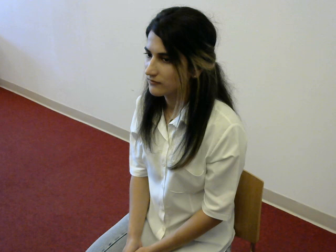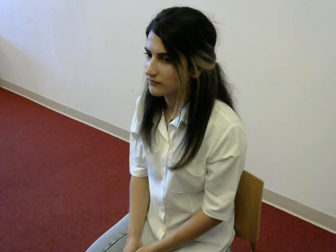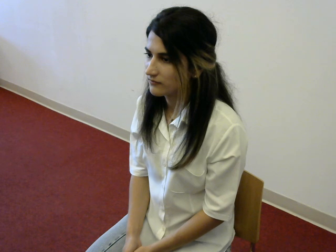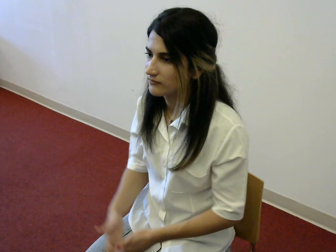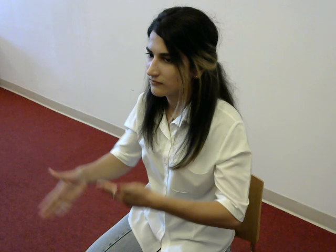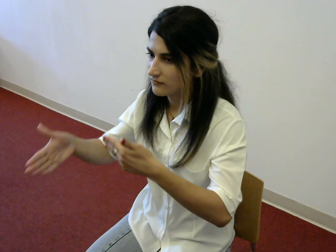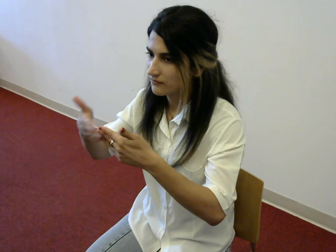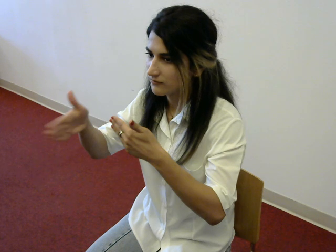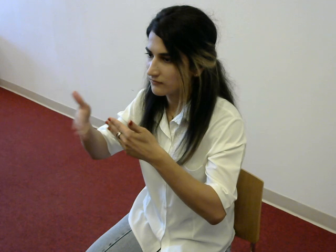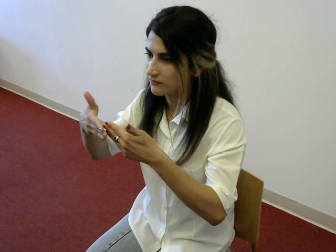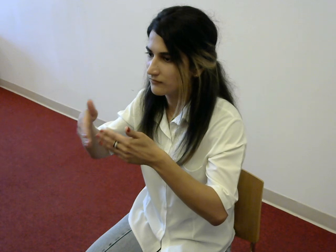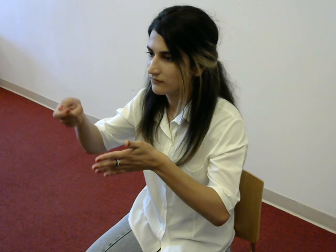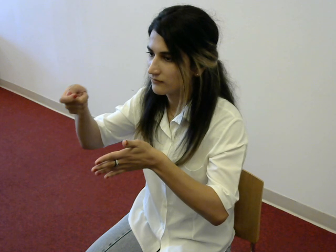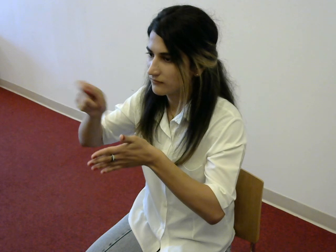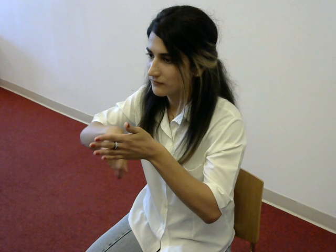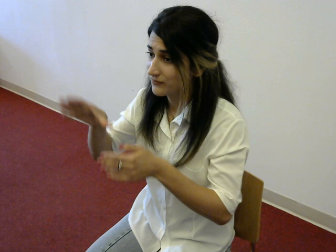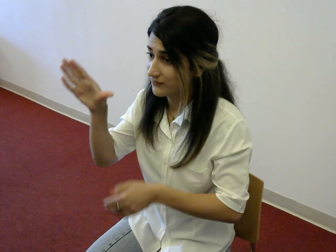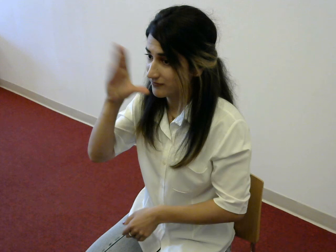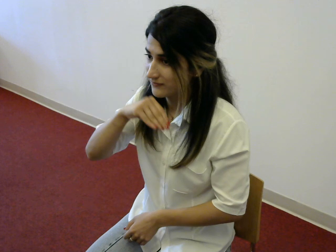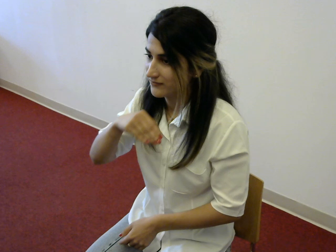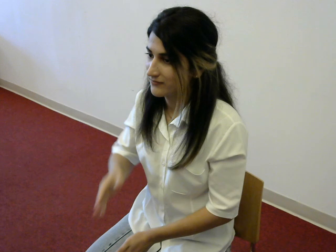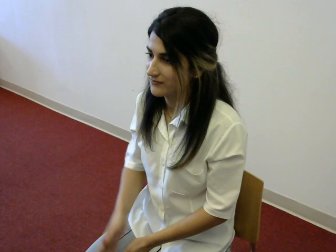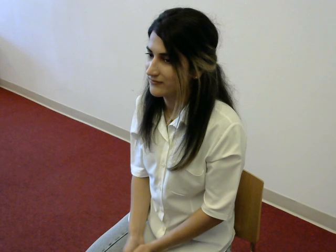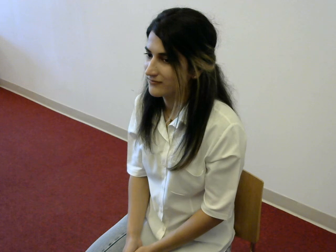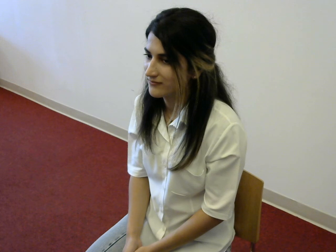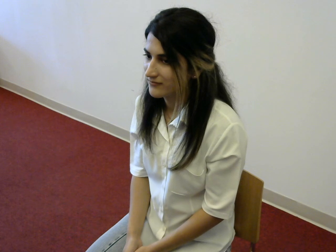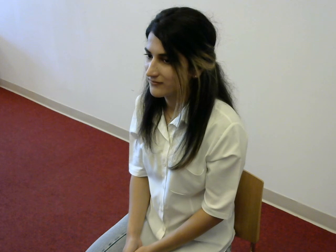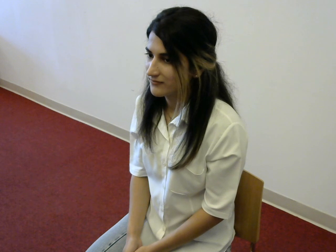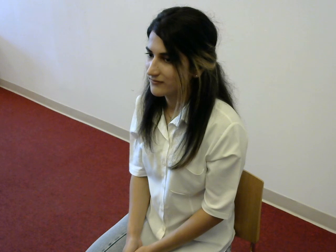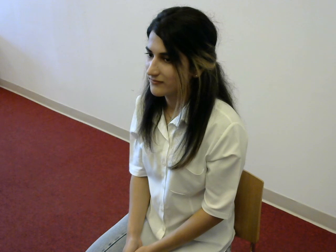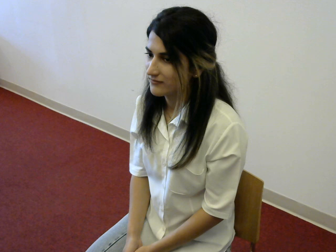Qapını bağlaya bilərsinizmi?